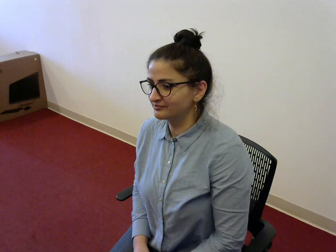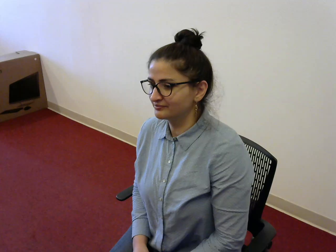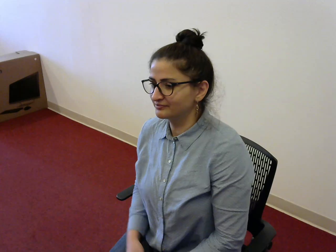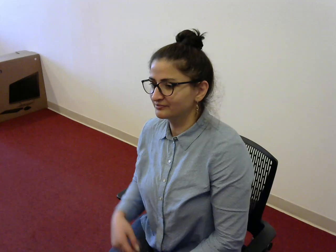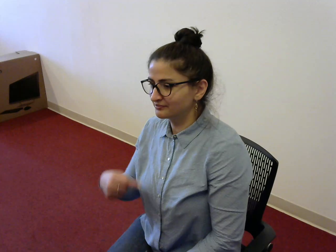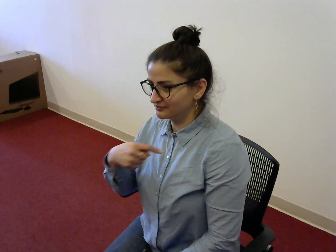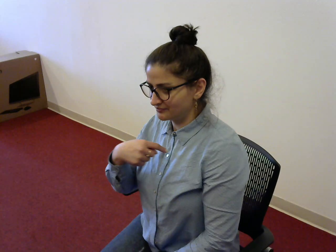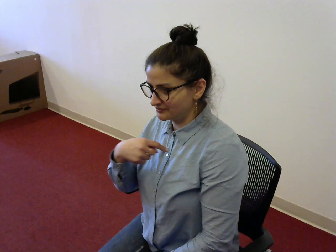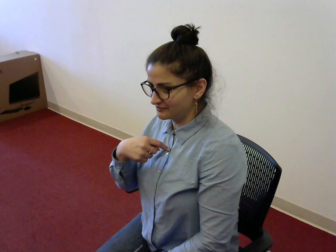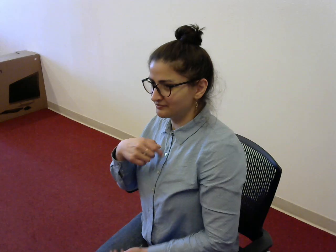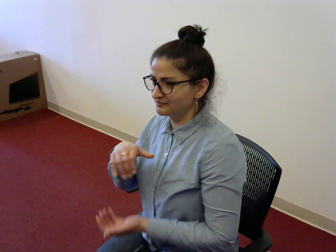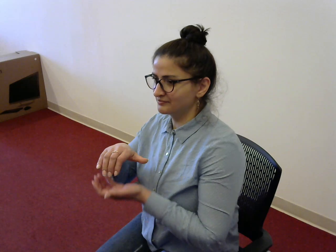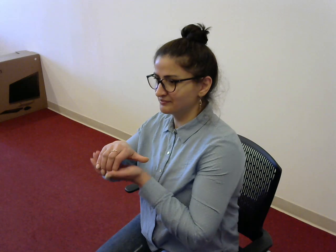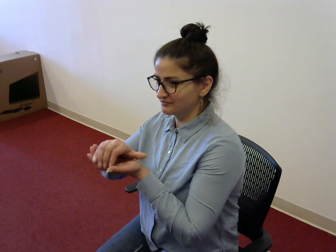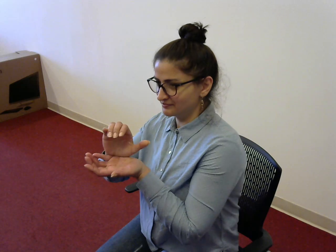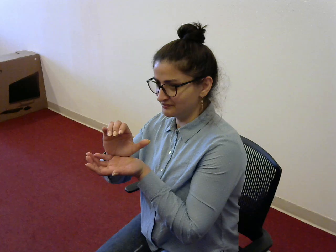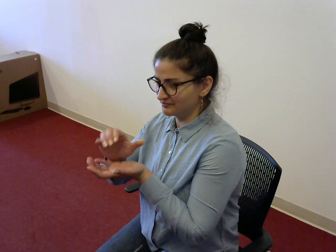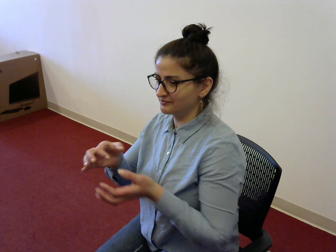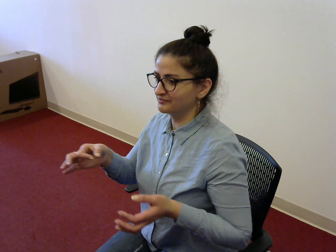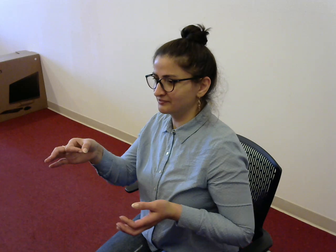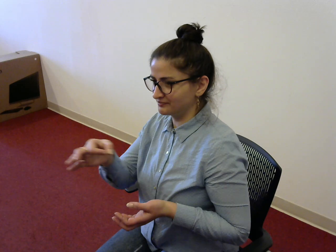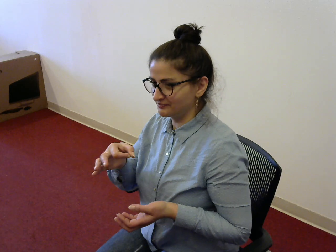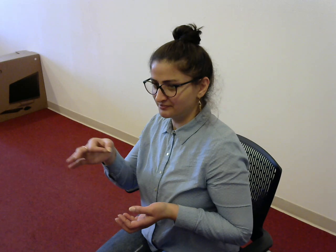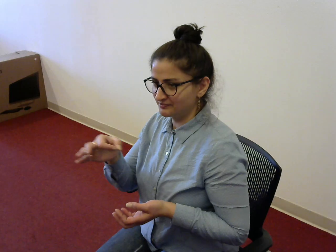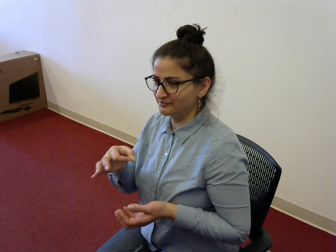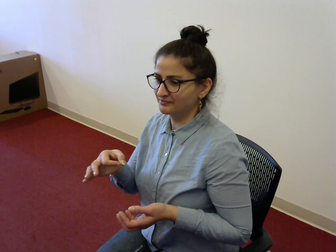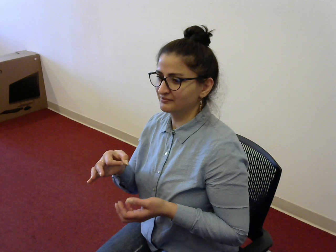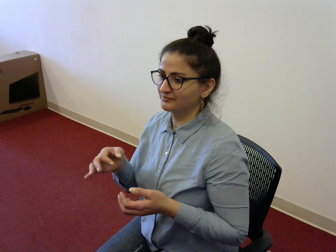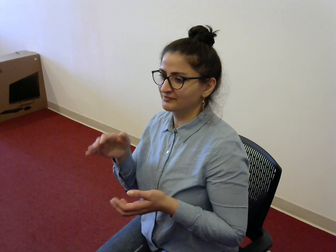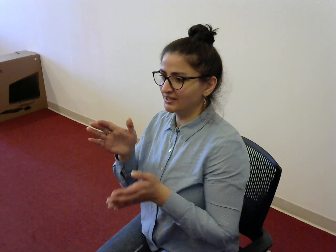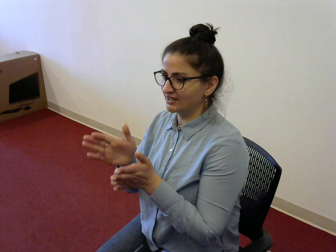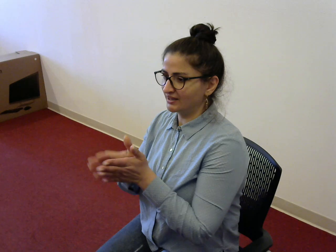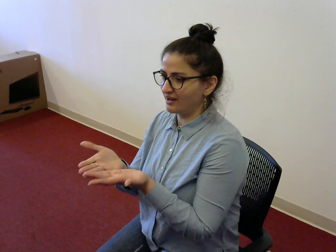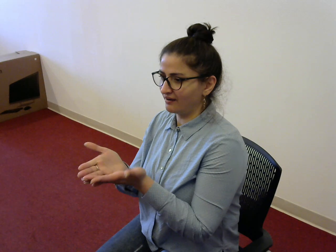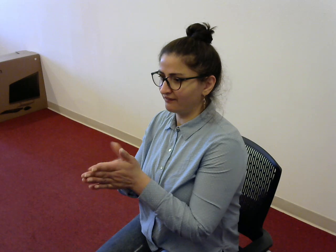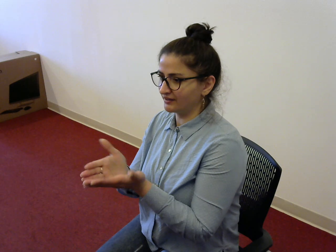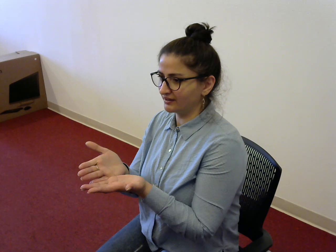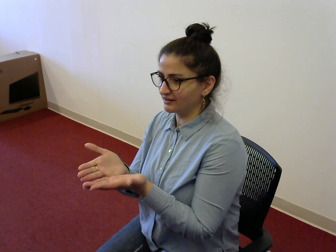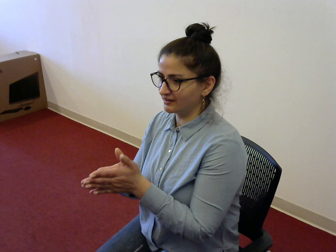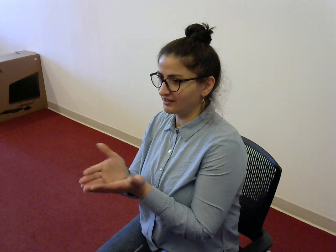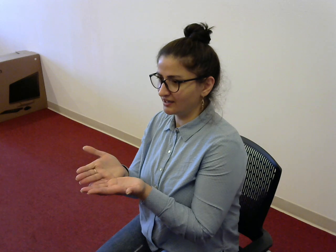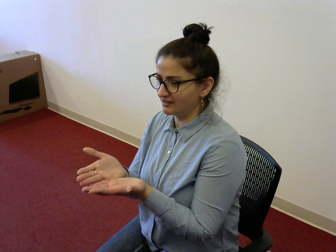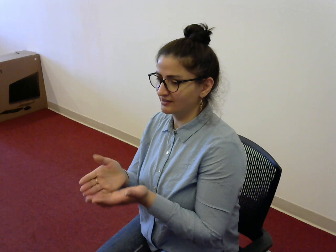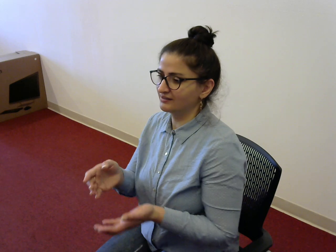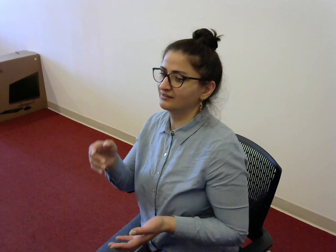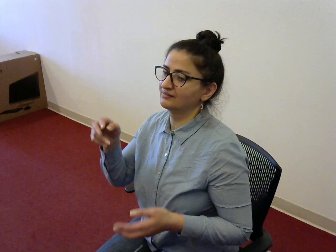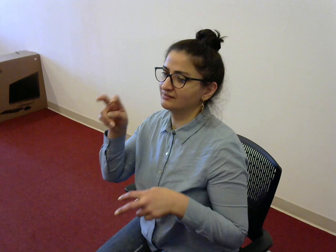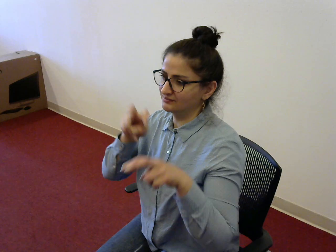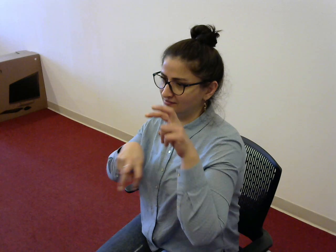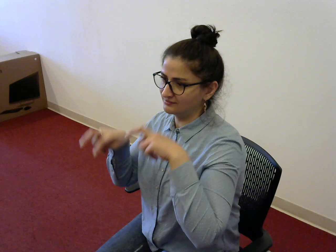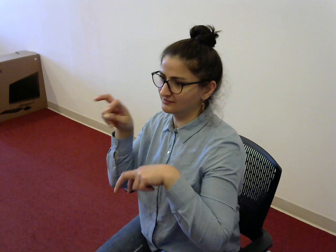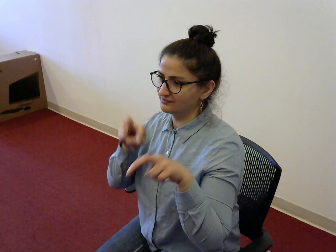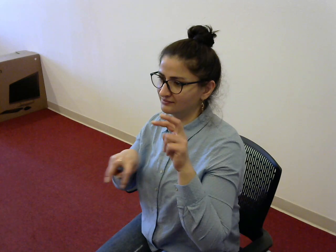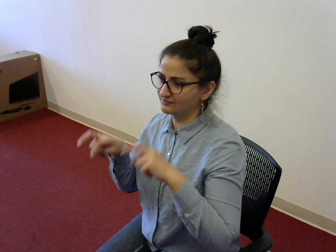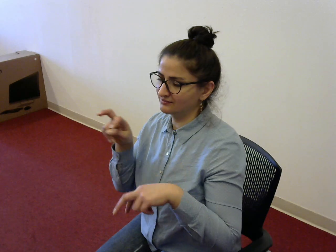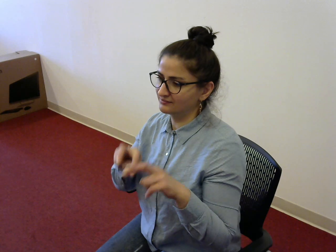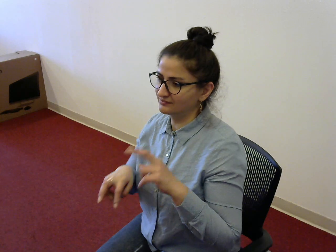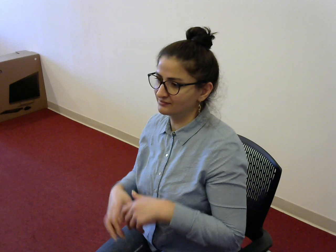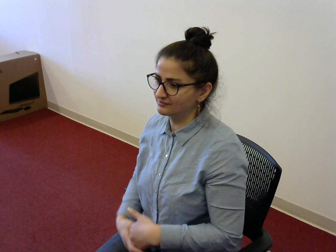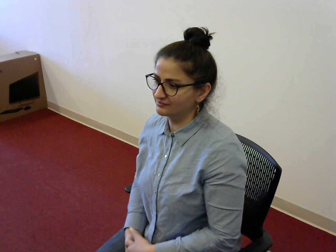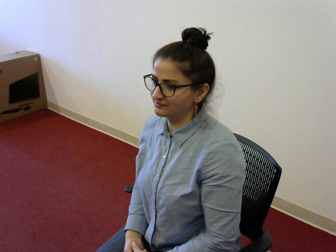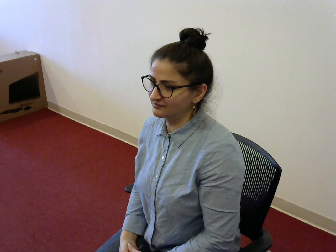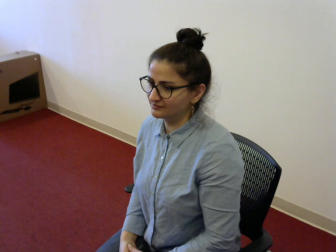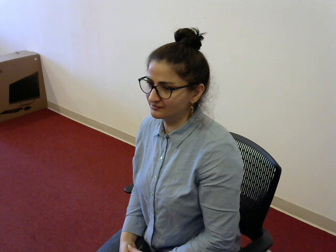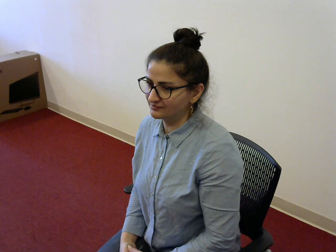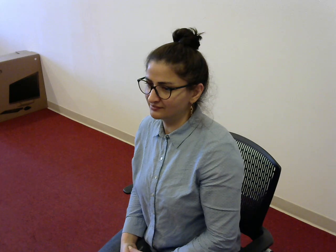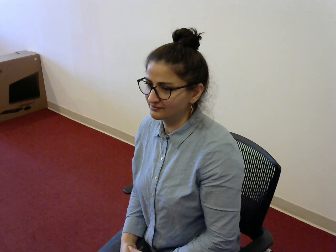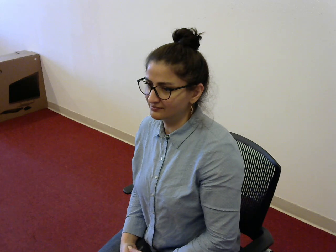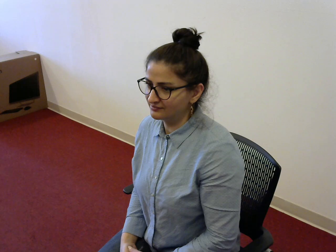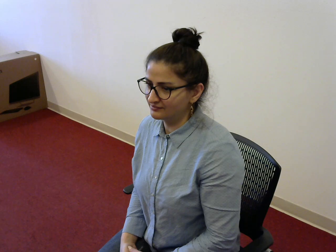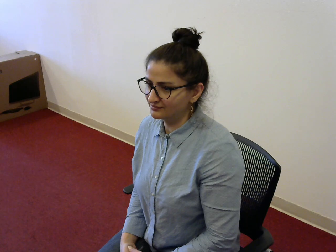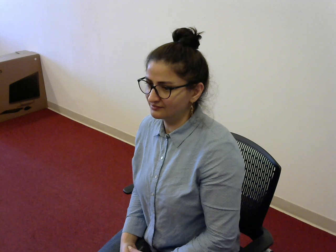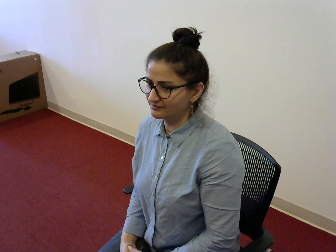Mən "Dəfinələr Adası" kitabını axtarıram